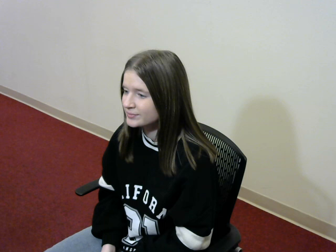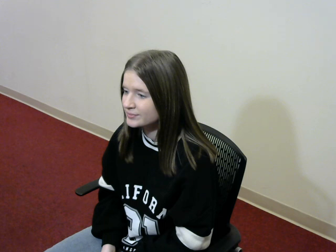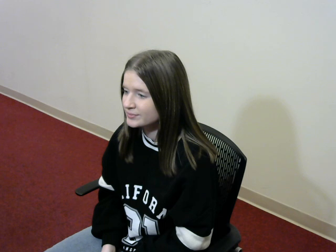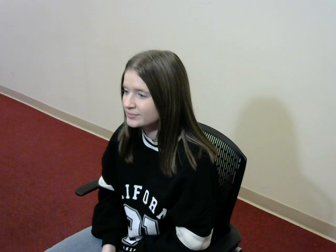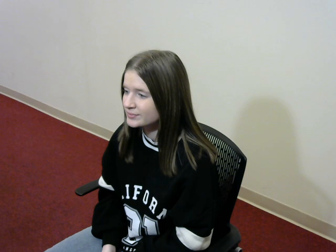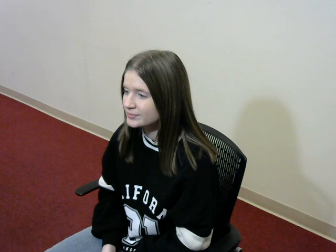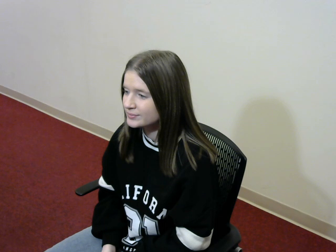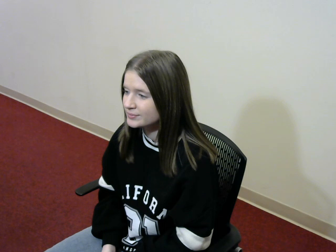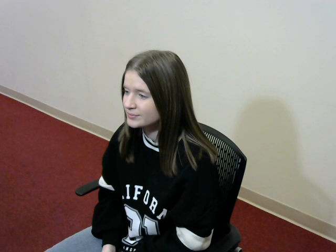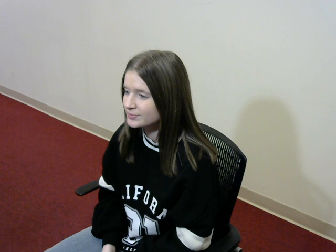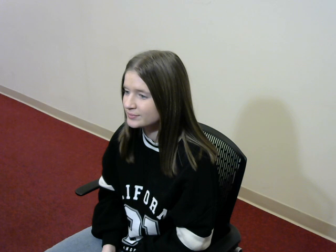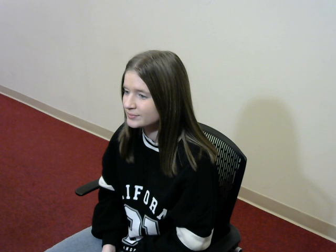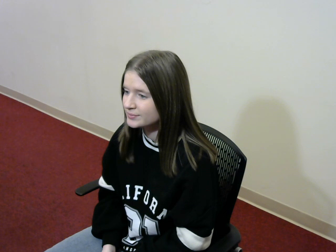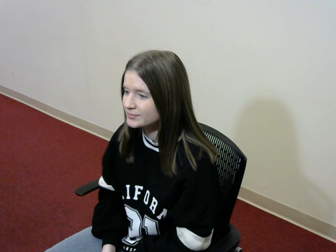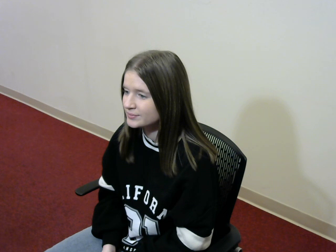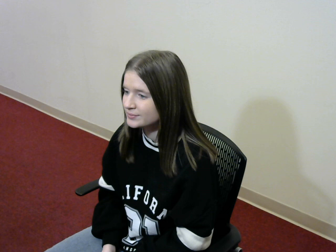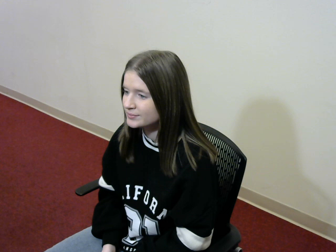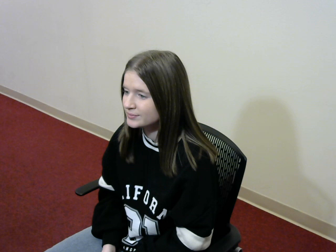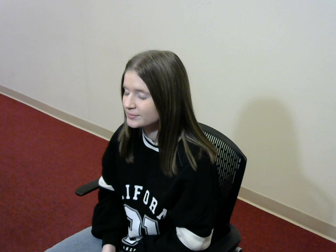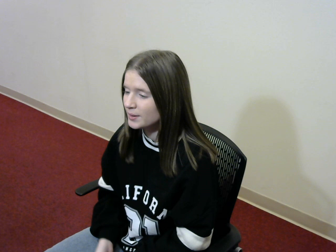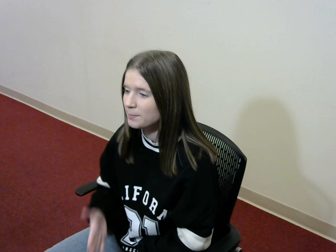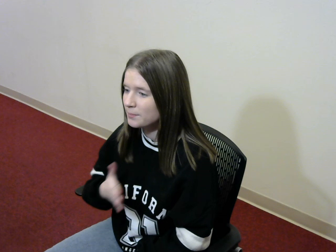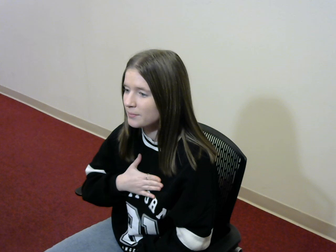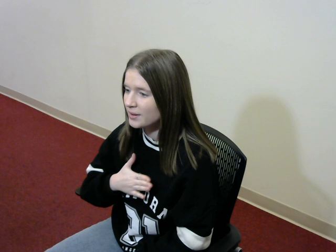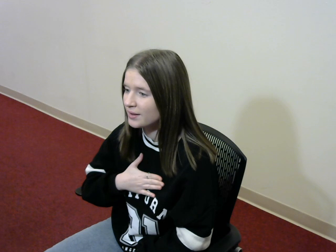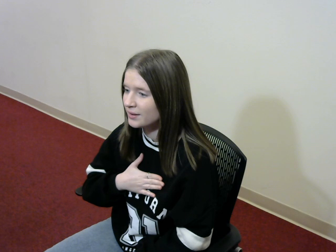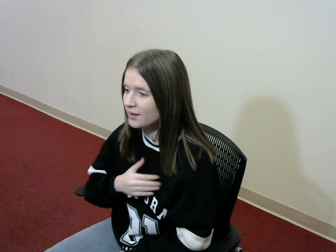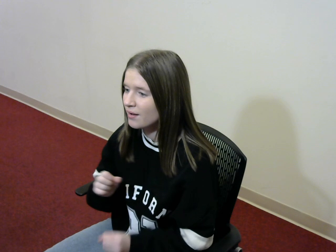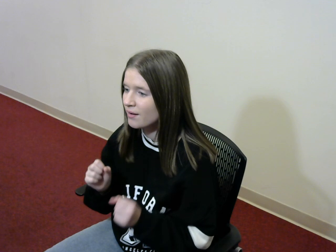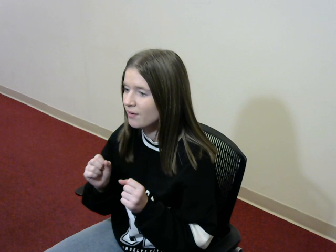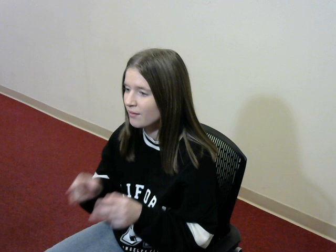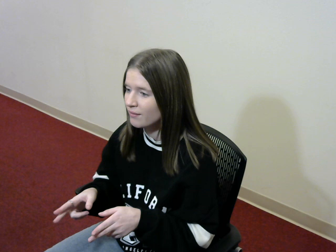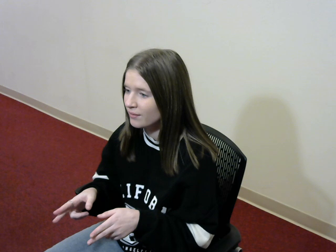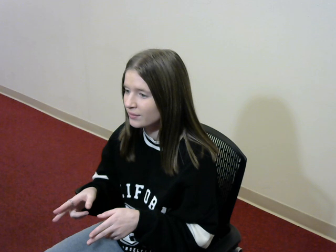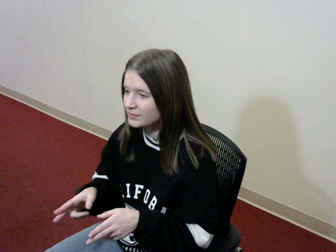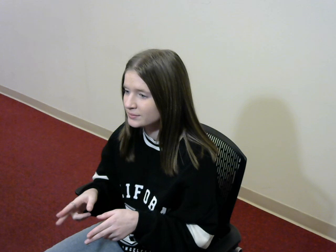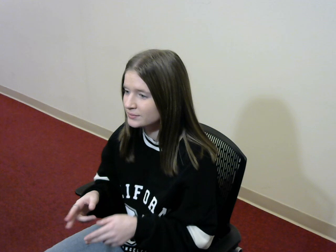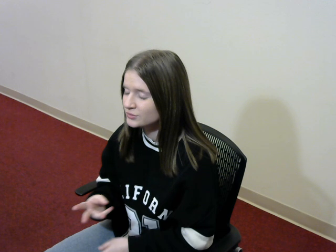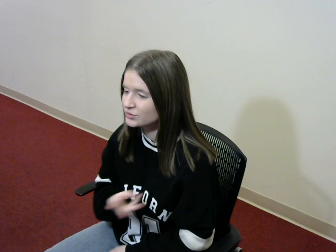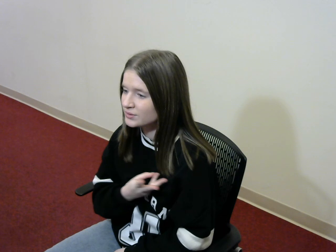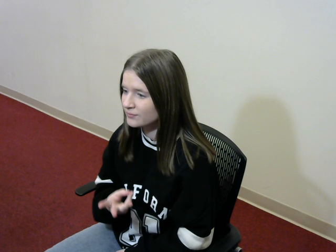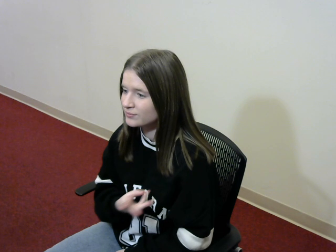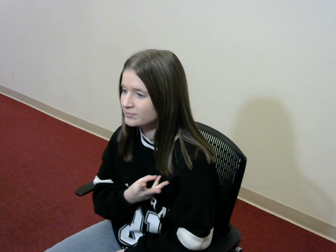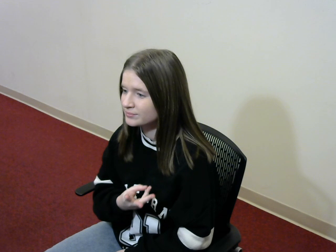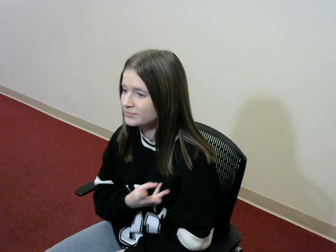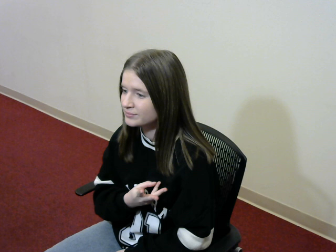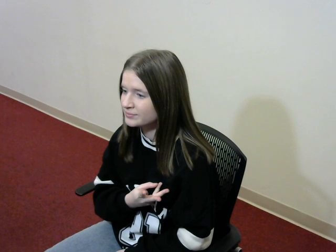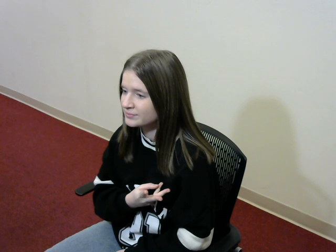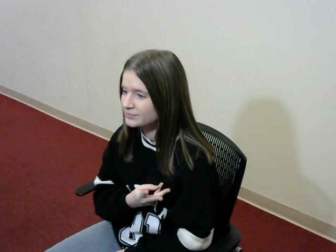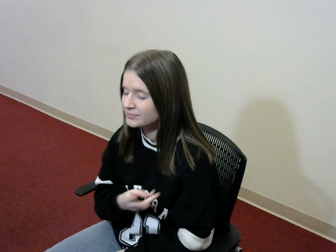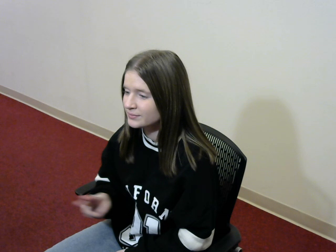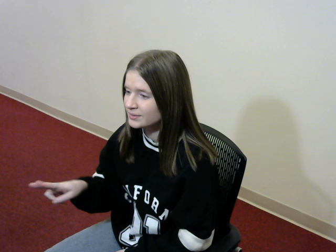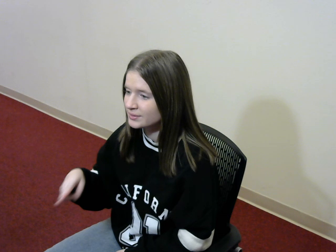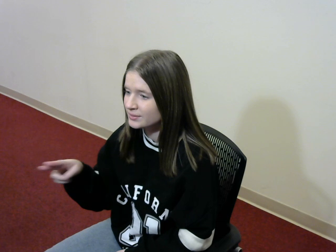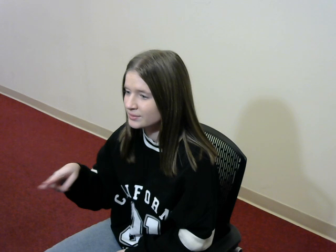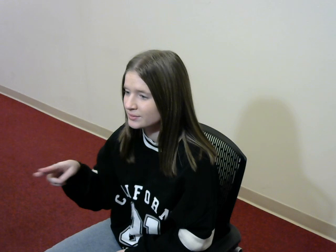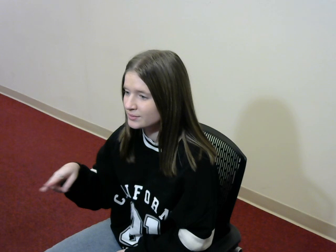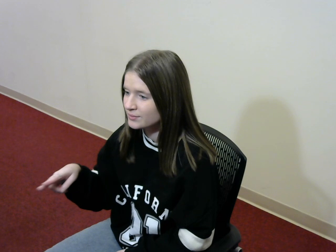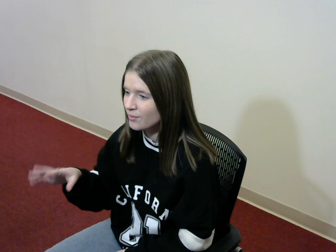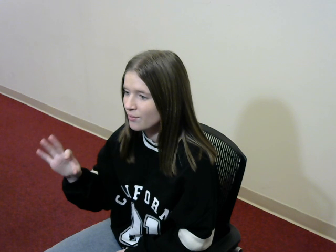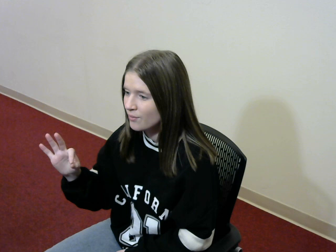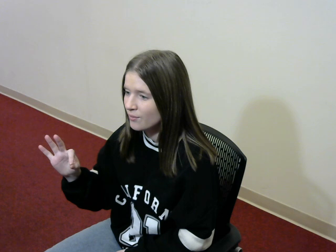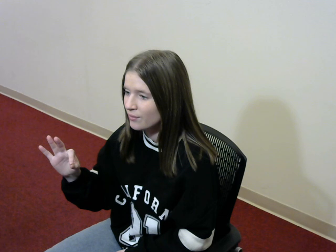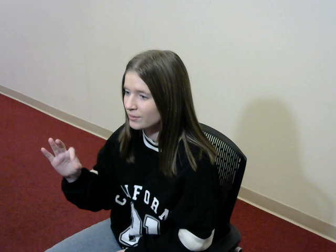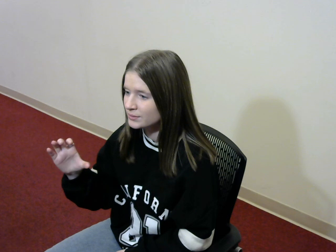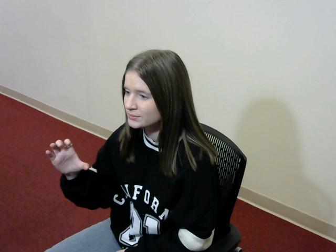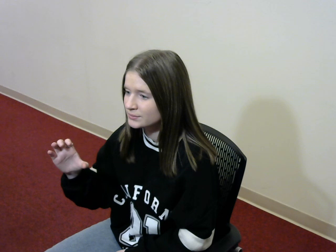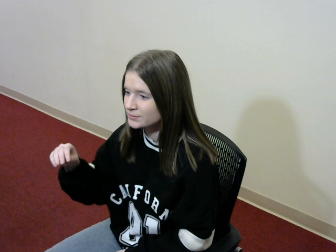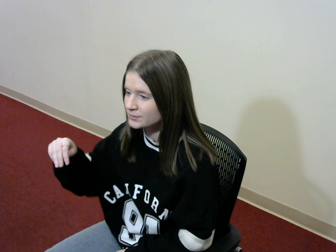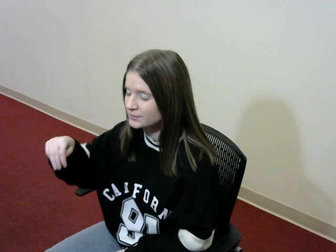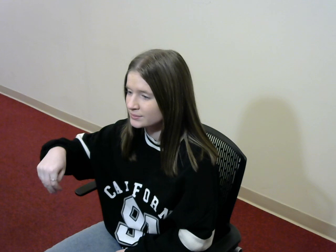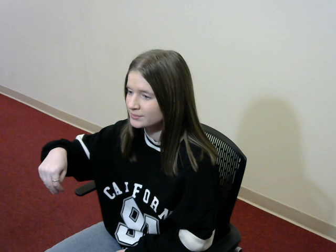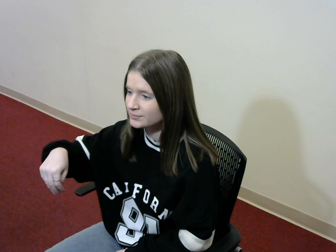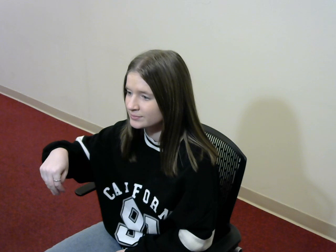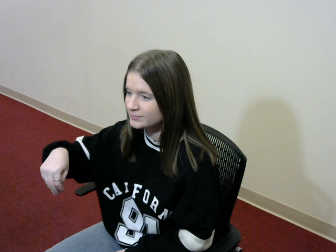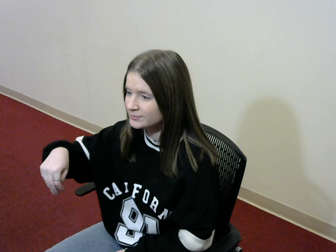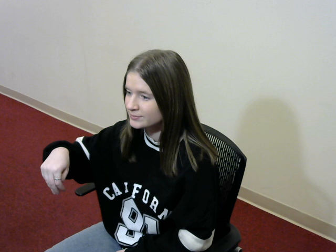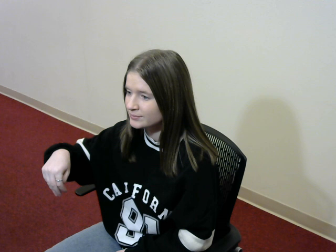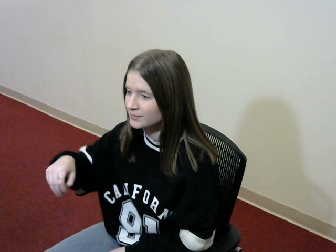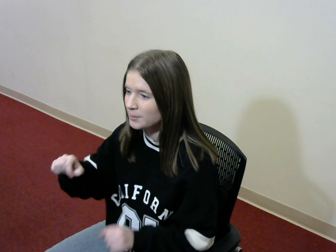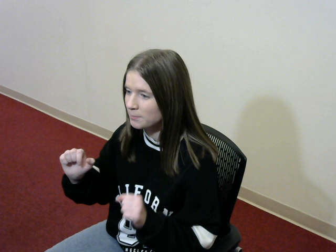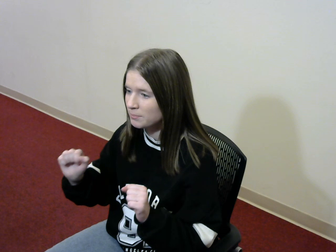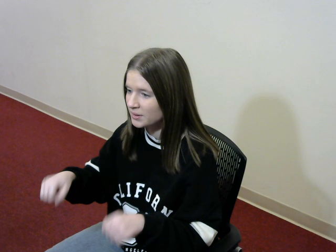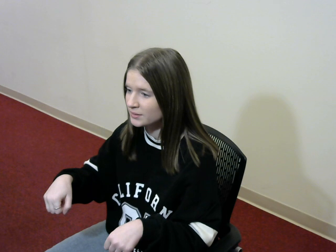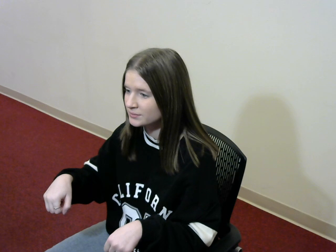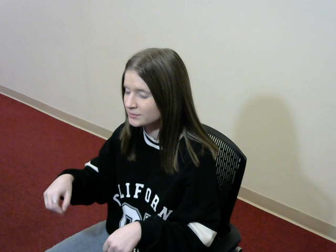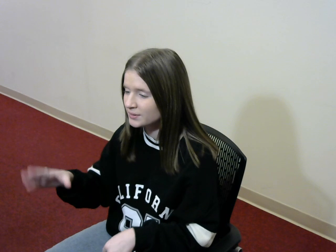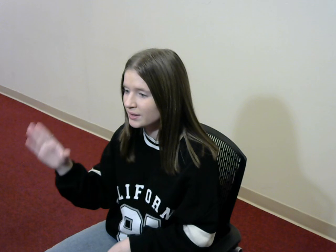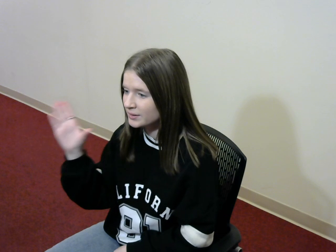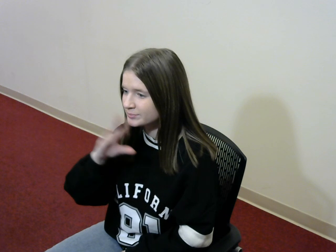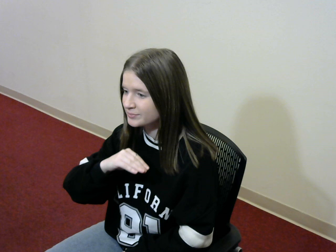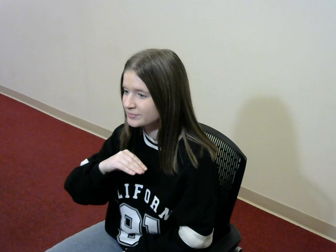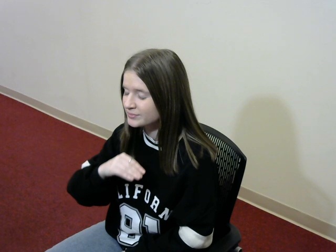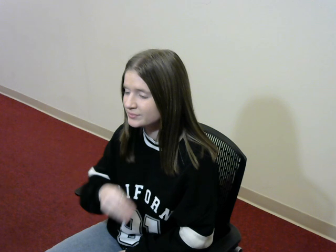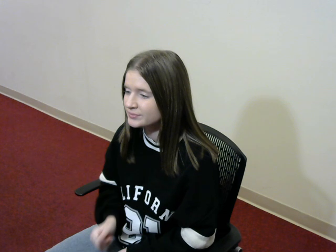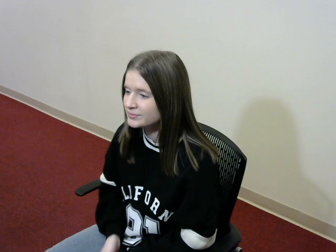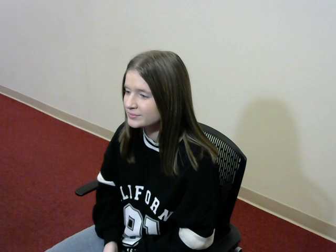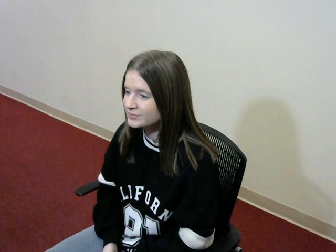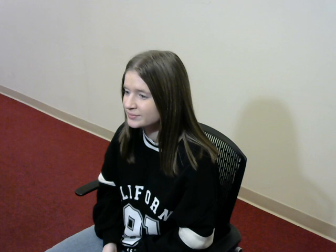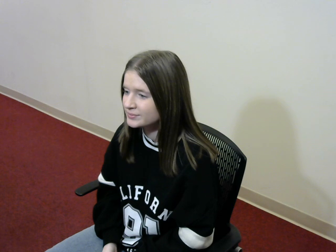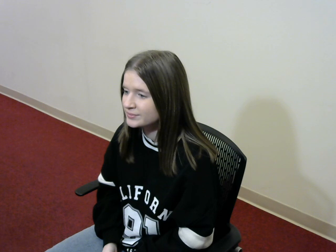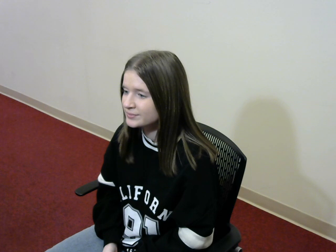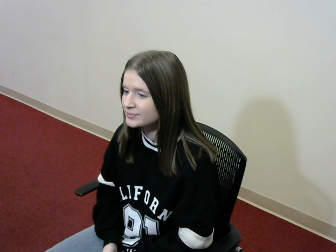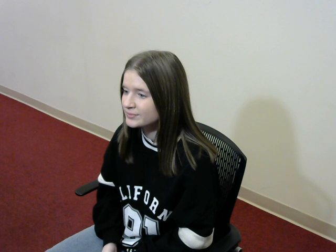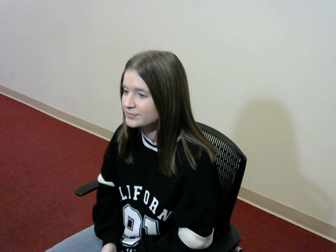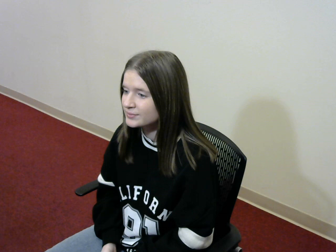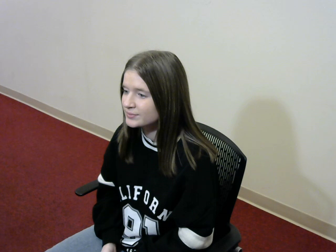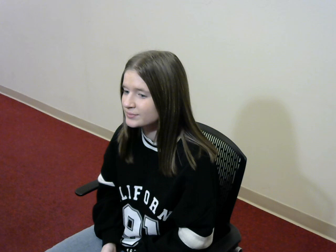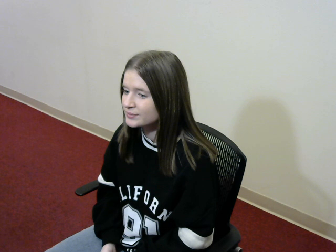Mən necə könüllü DOST ola bilərəm?